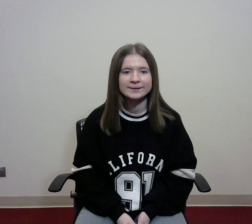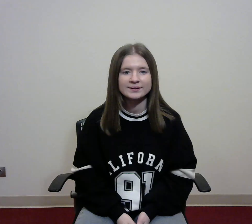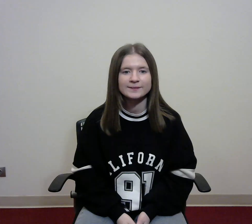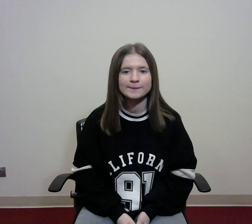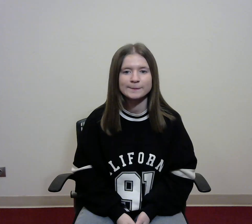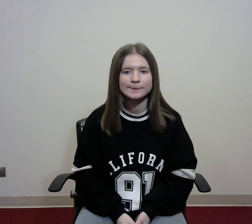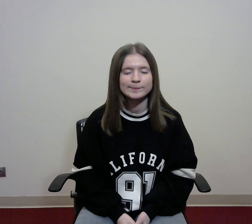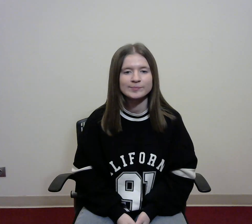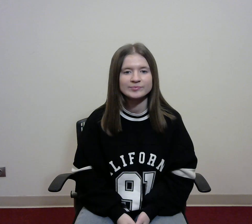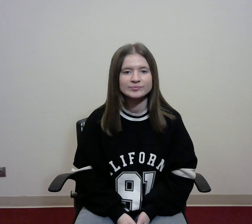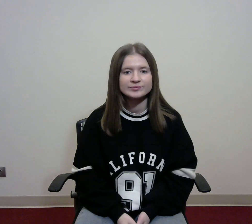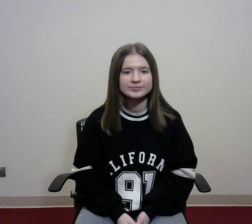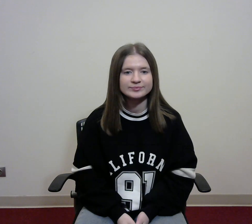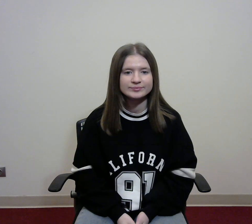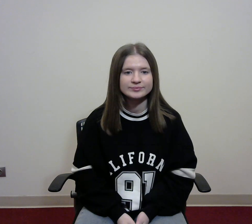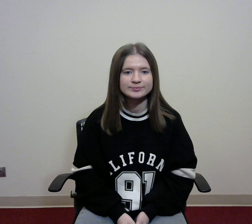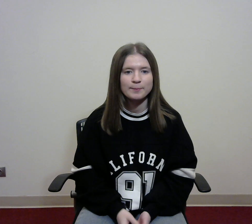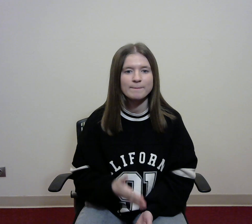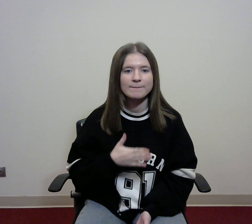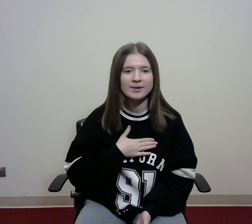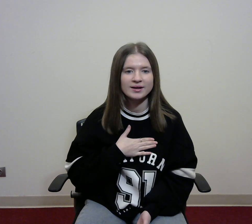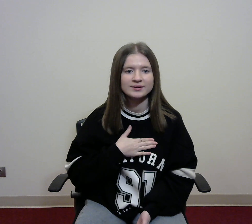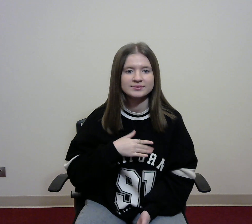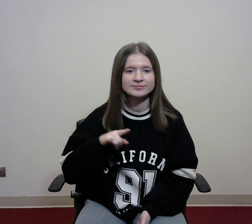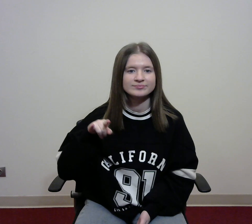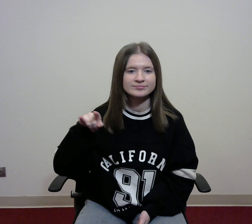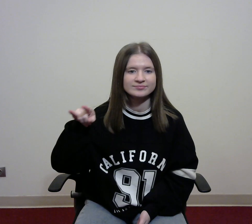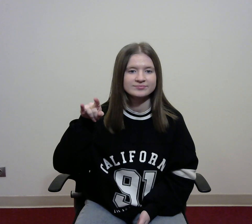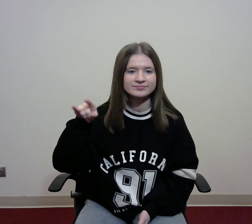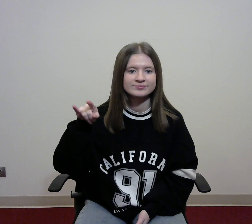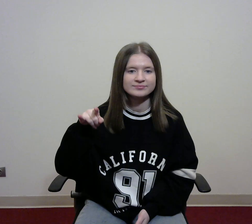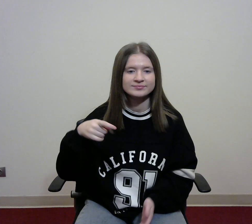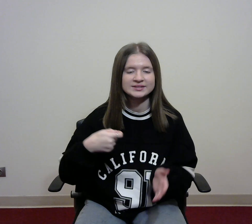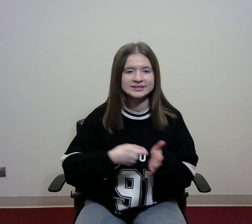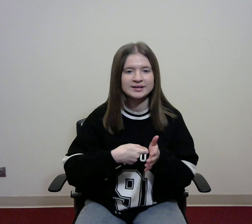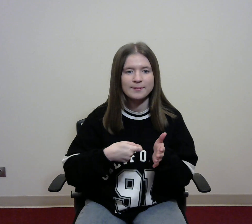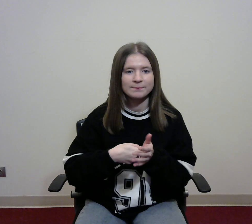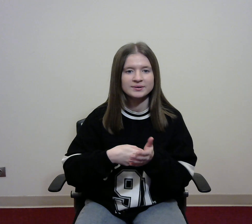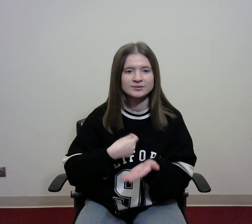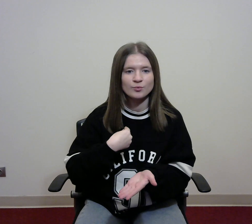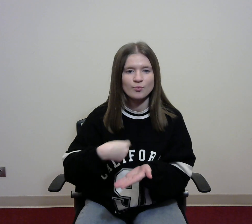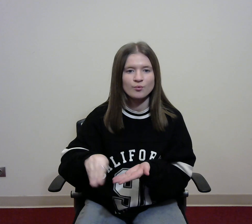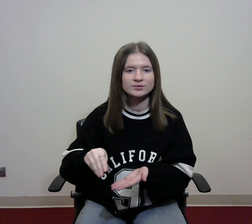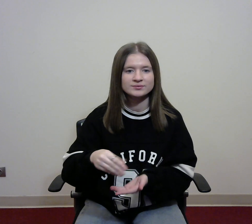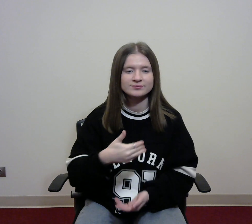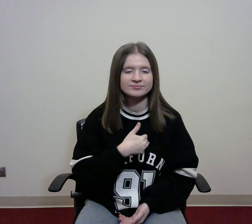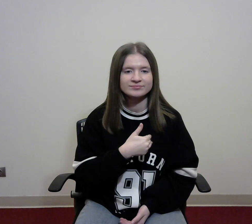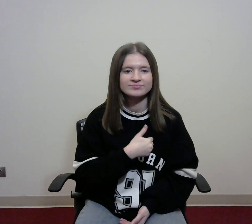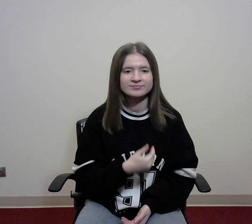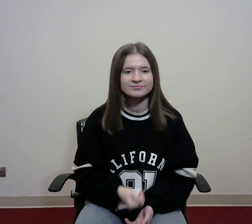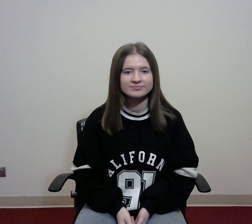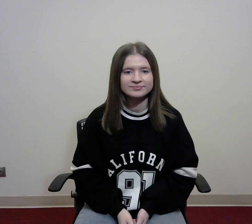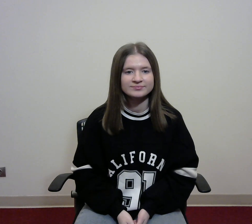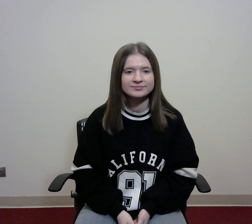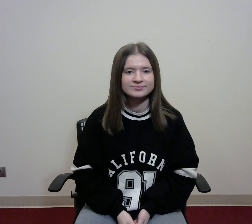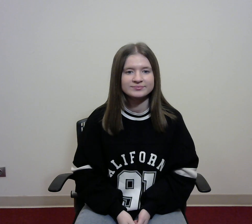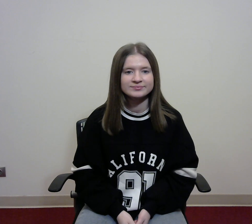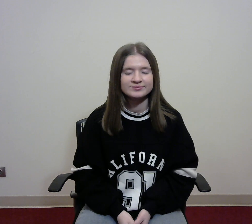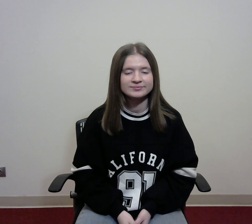Mən təyyarə bileti almaq istəyirəm